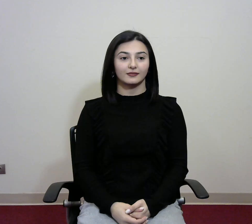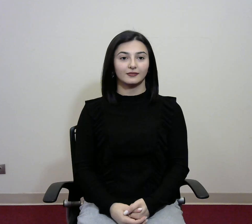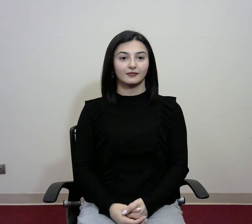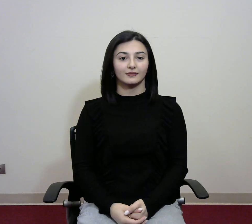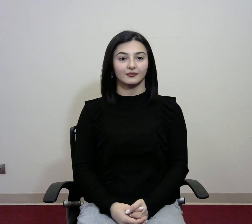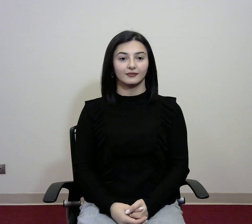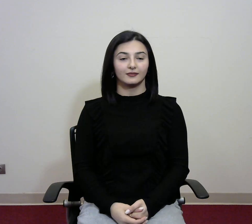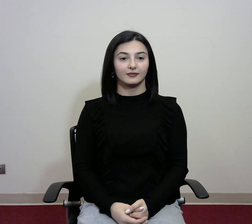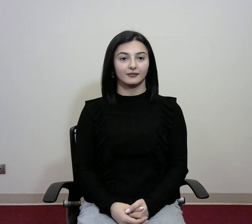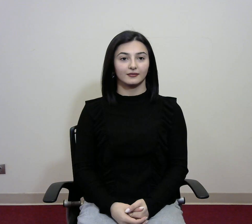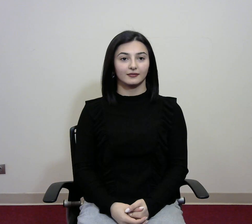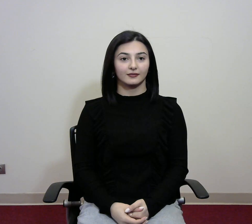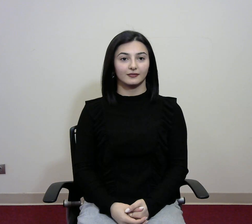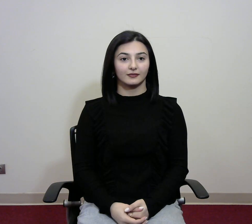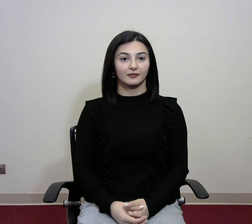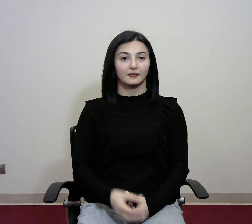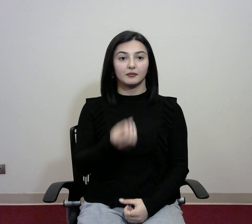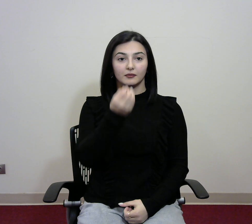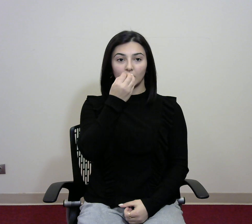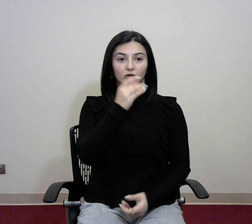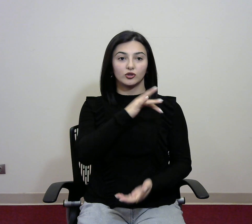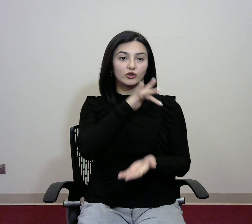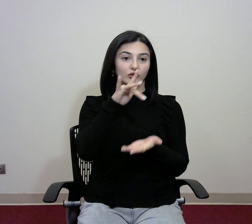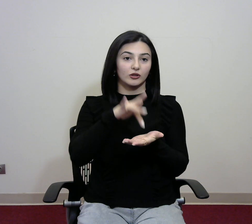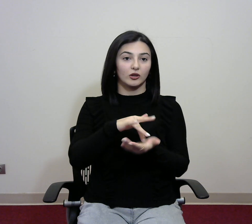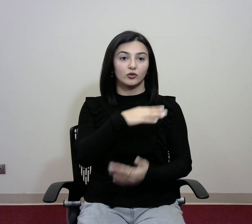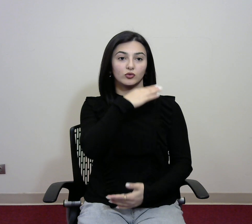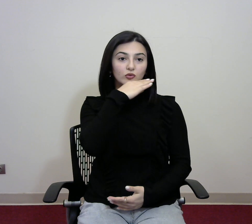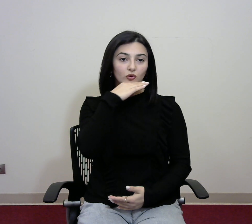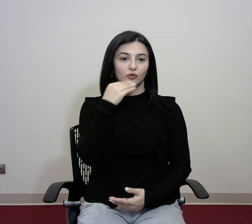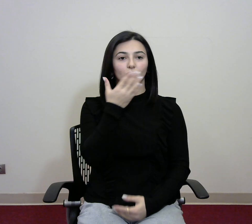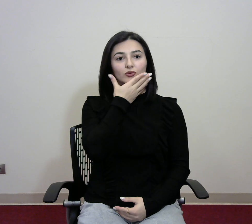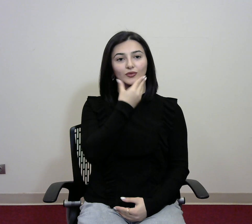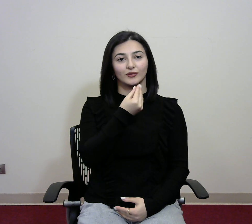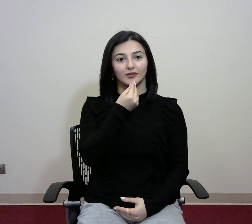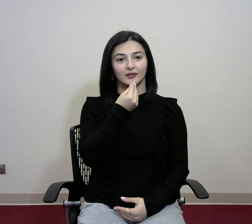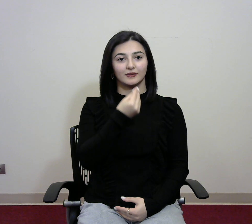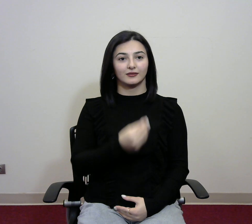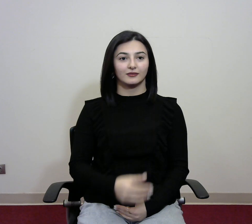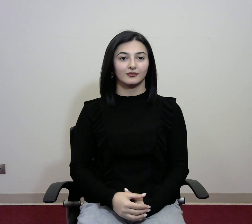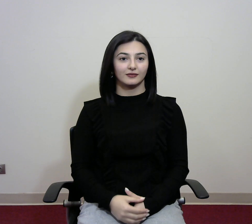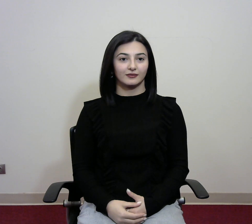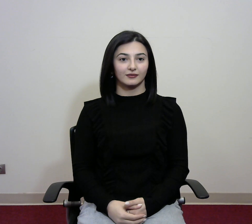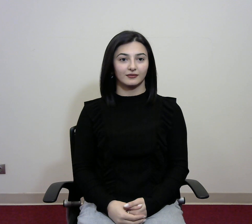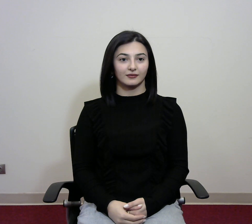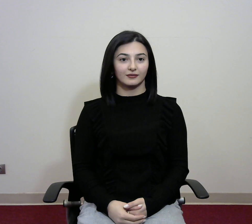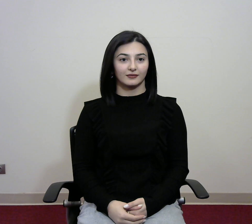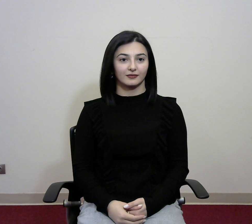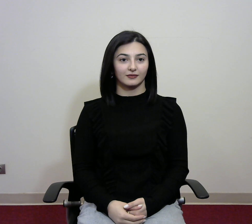Bakı şəhəri çox gözəldir